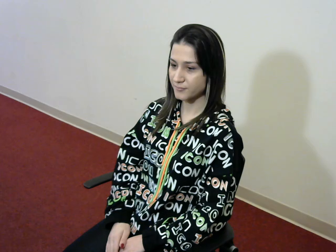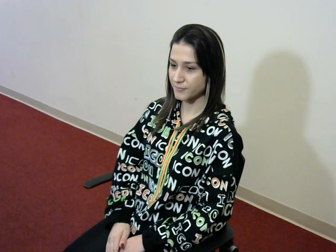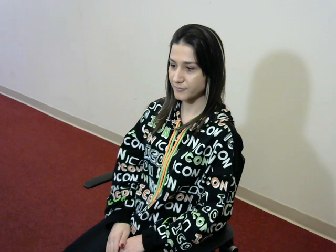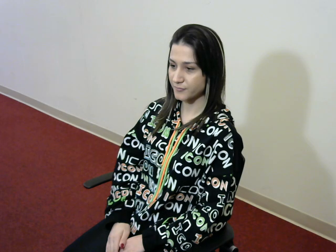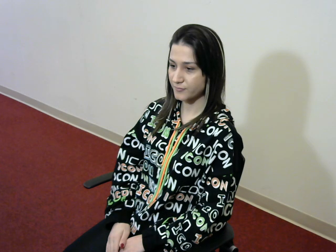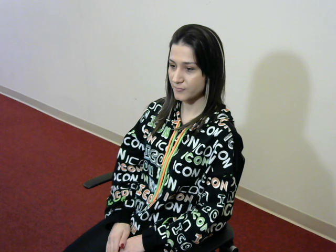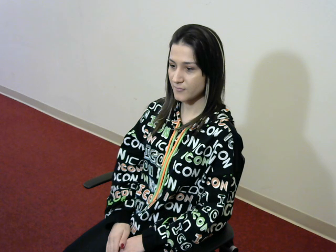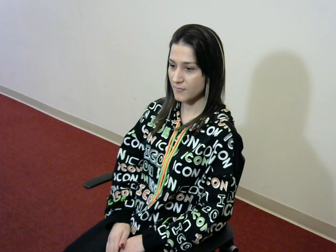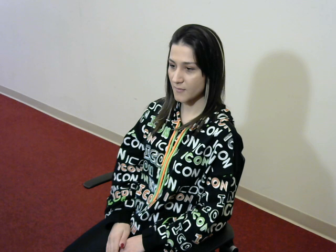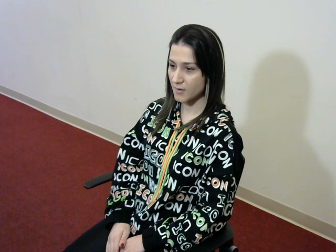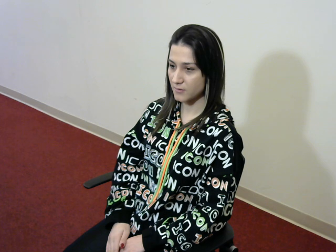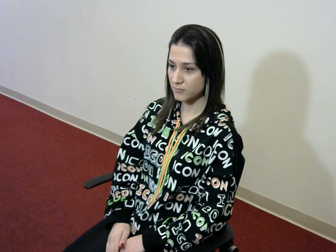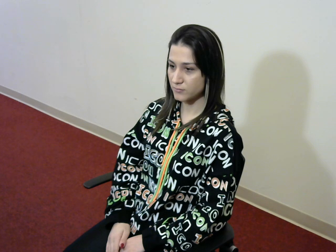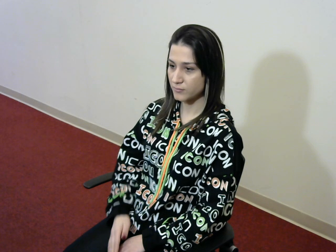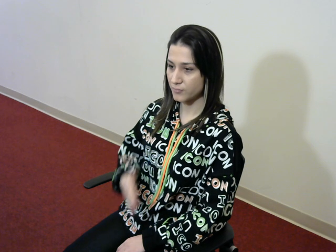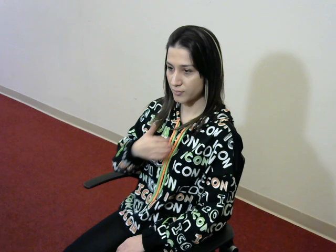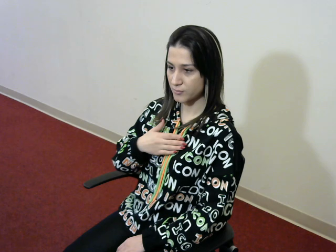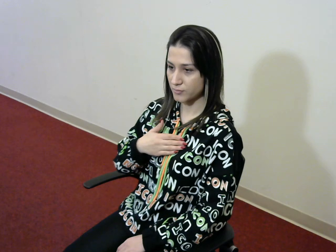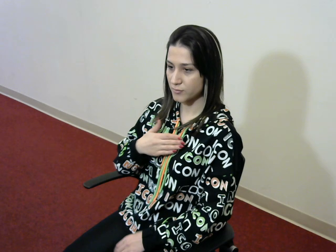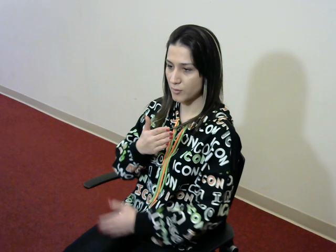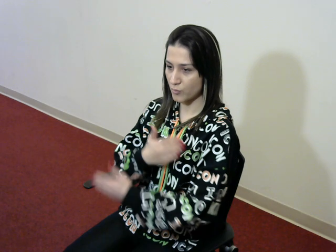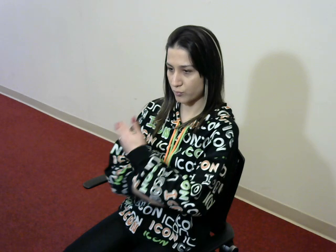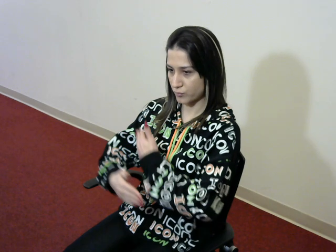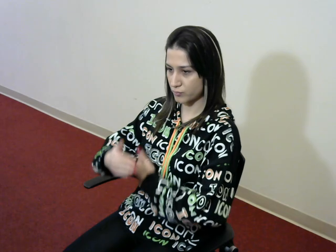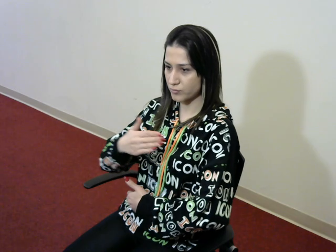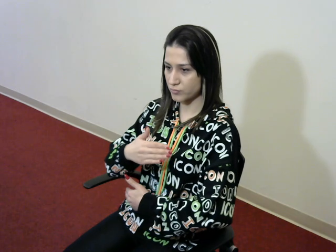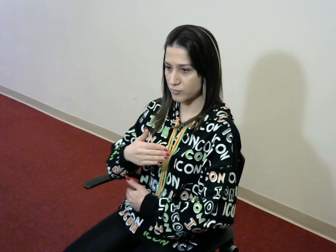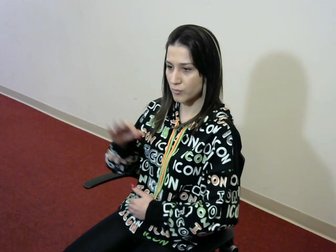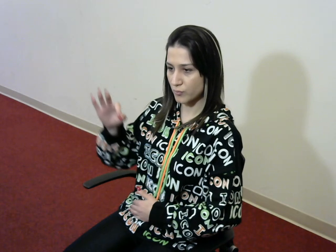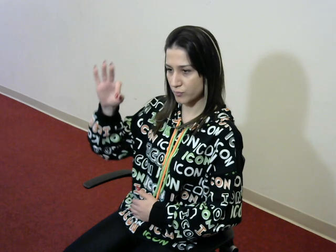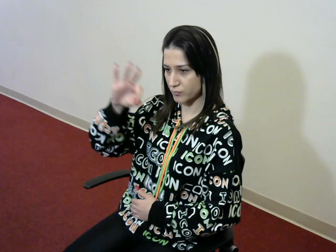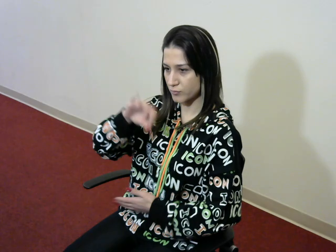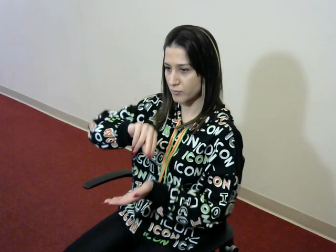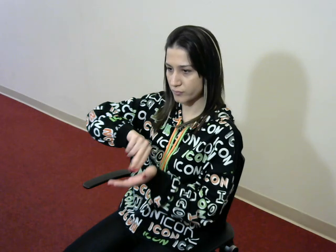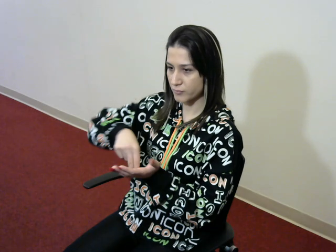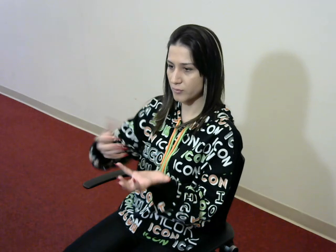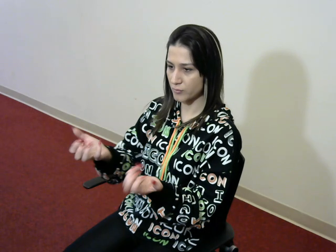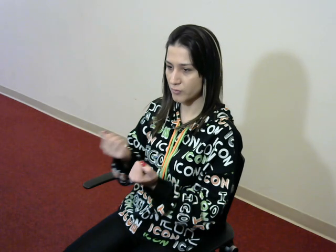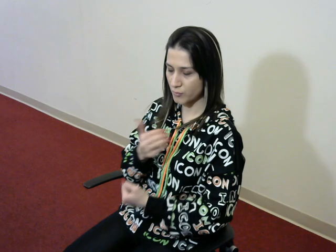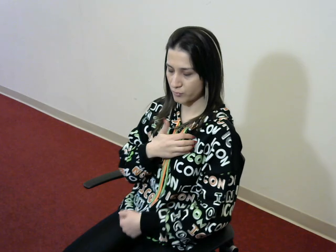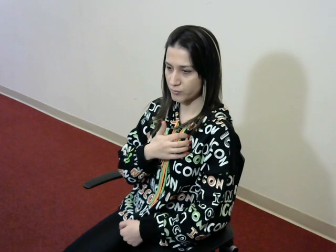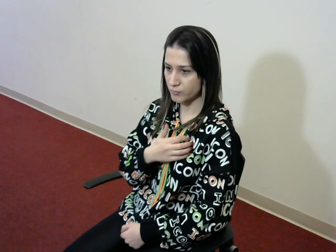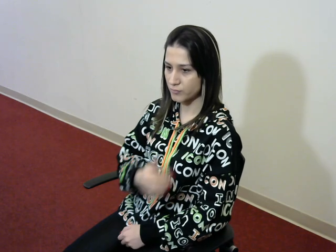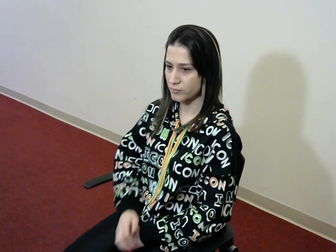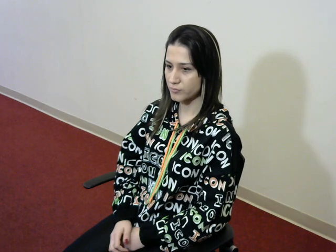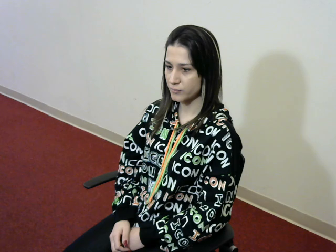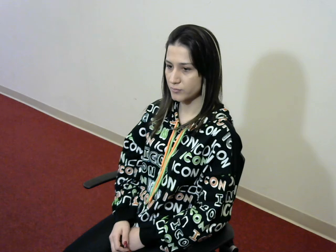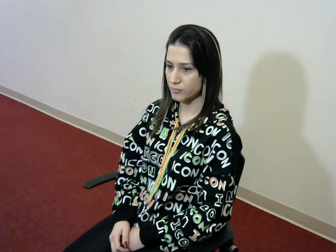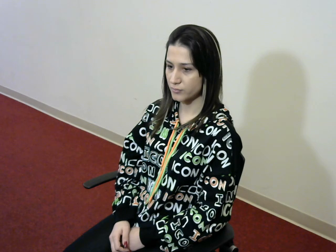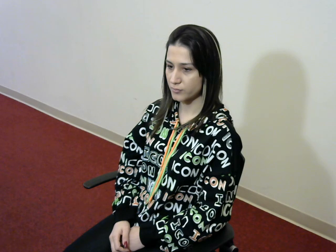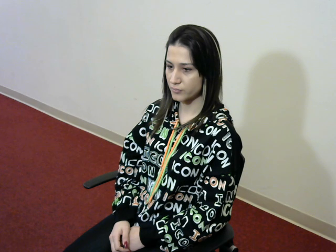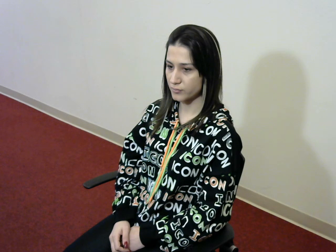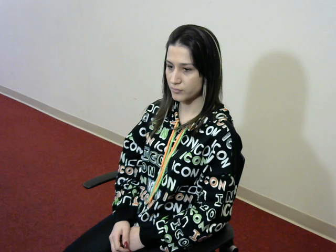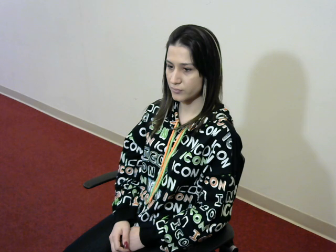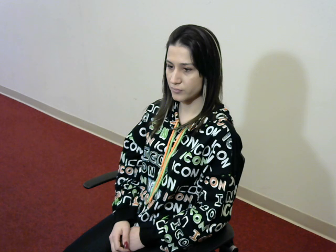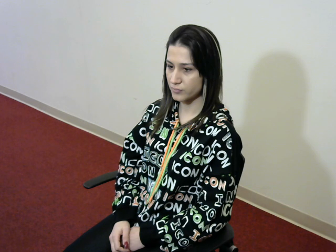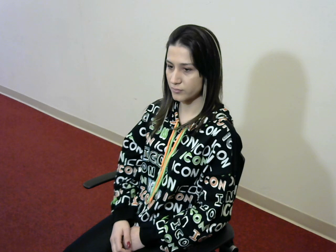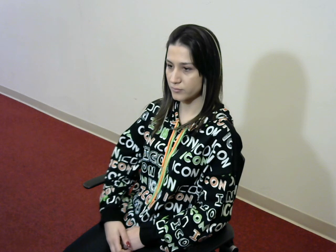Mən əlillik haqqında arayış almaq istəyirəm